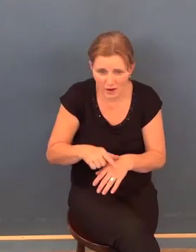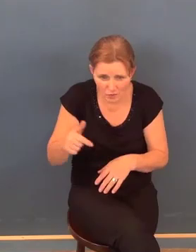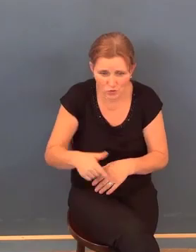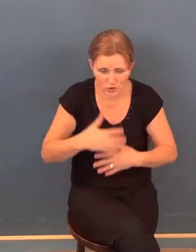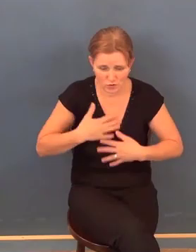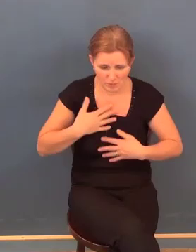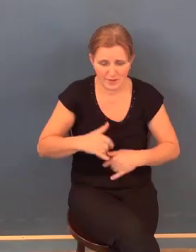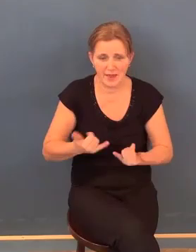Ale trzeba się kąpać.